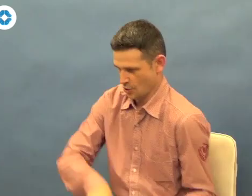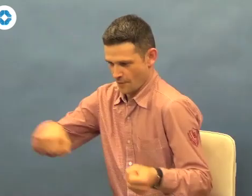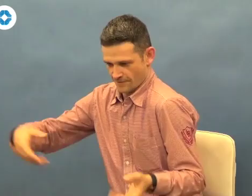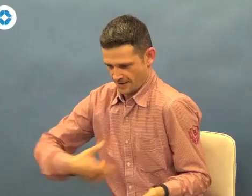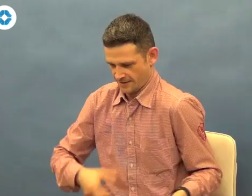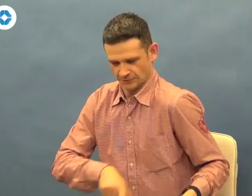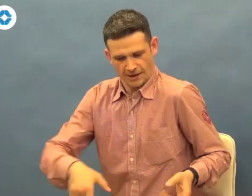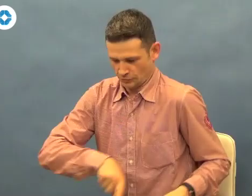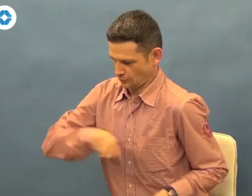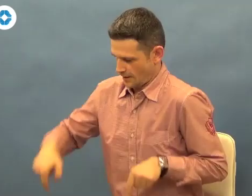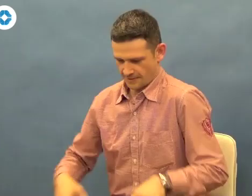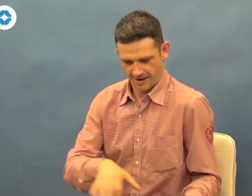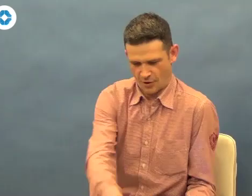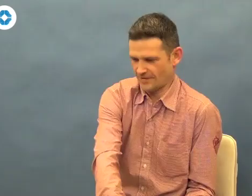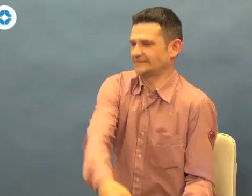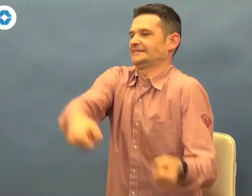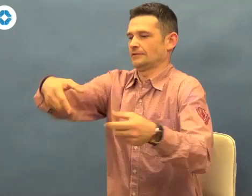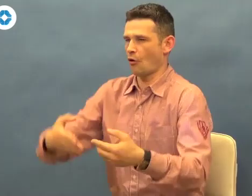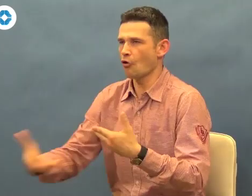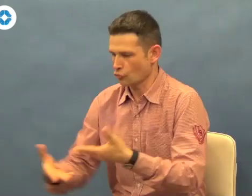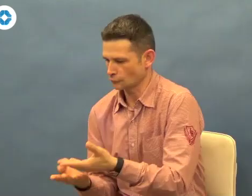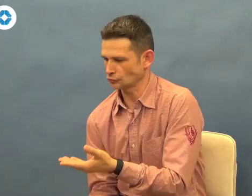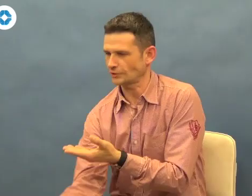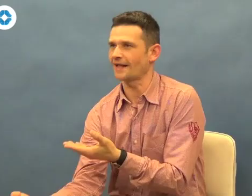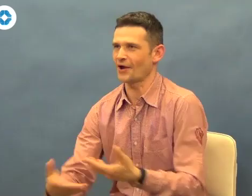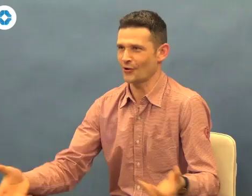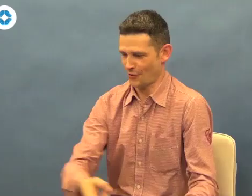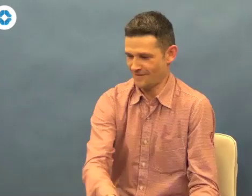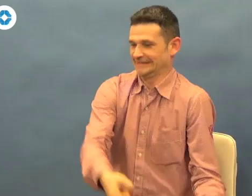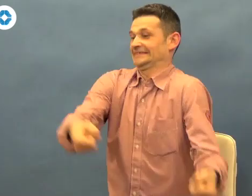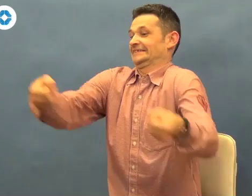Przełożył nogę na drugą stronę i postawił kosz z przodu roweru, na bagażniku.